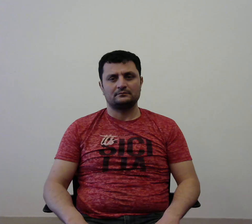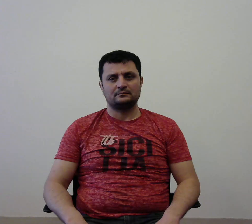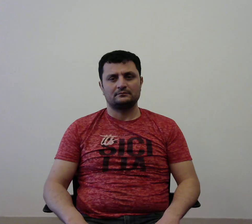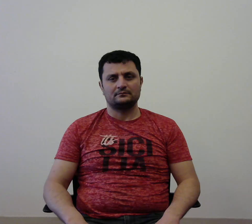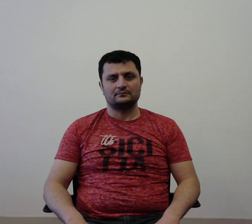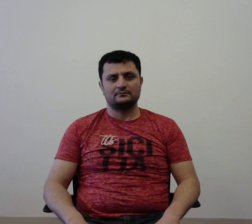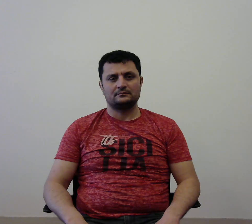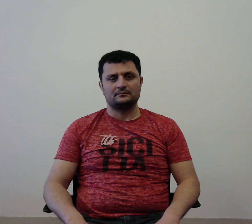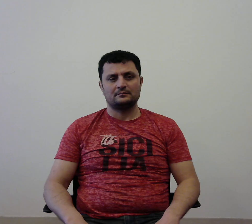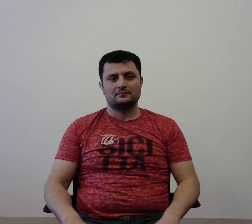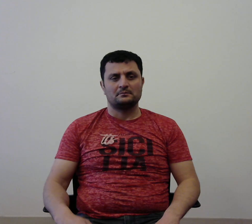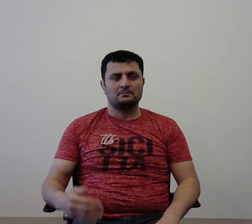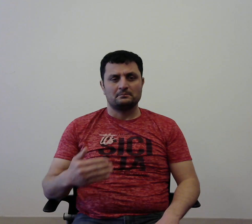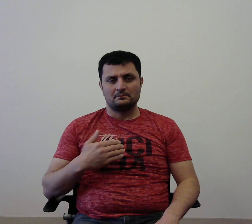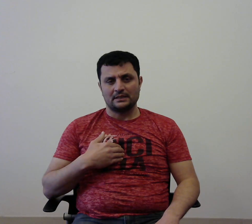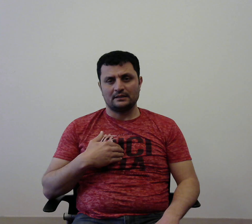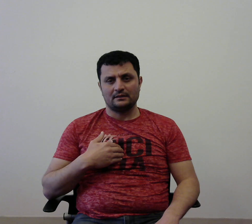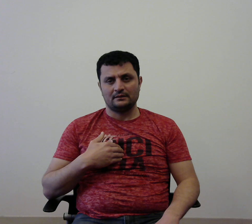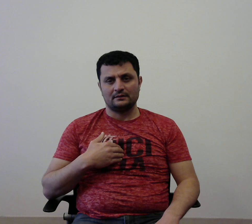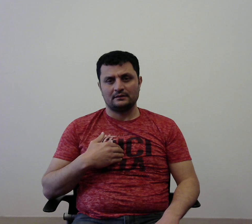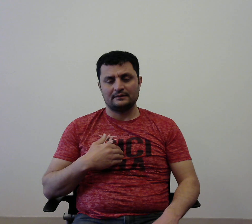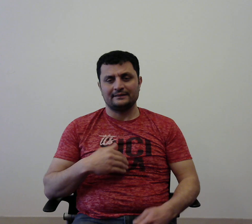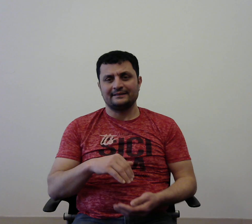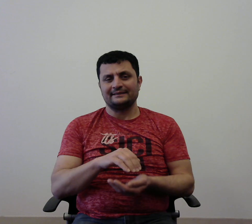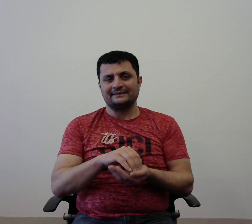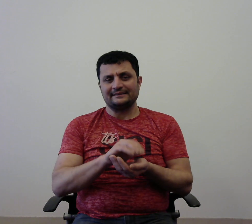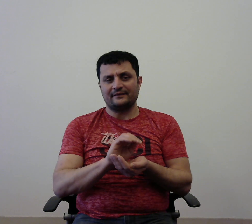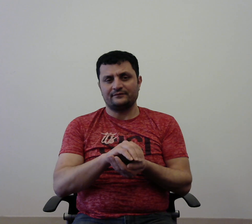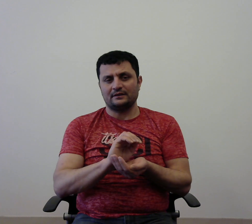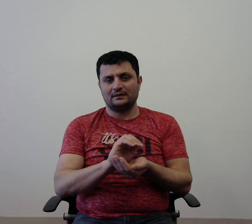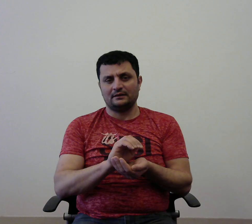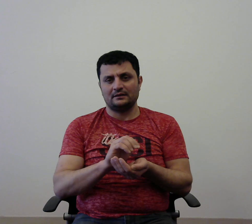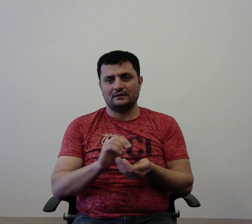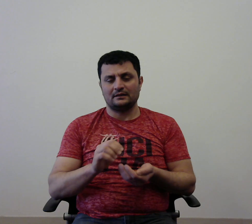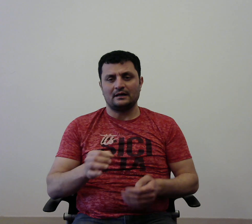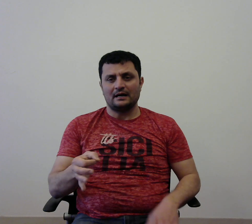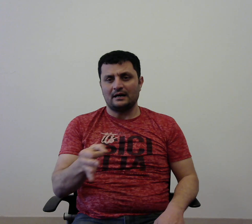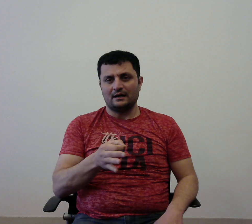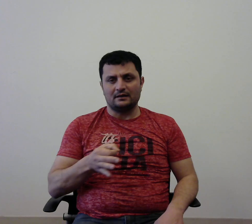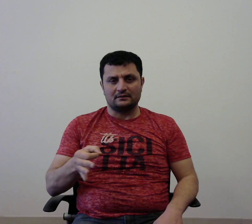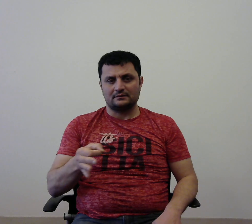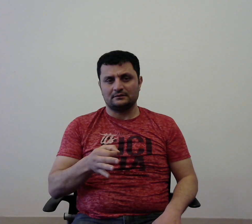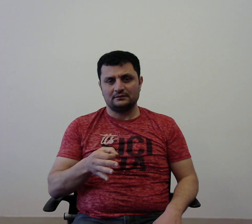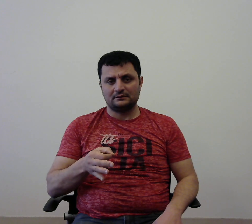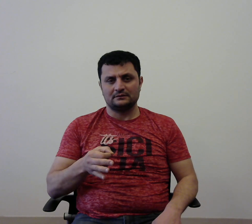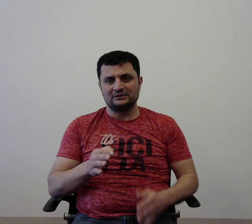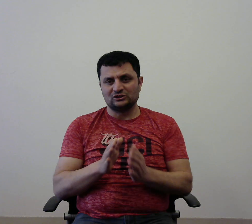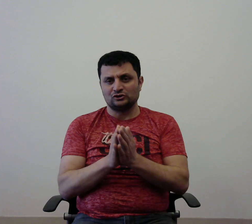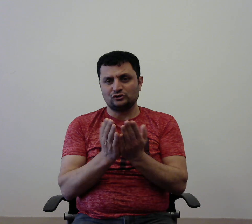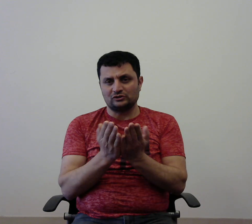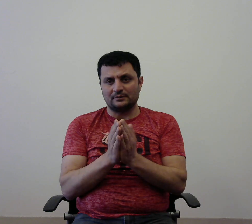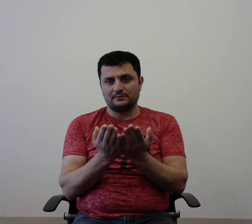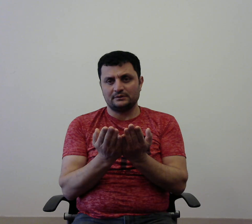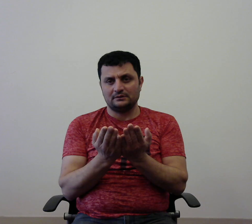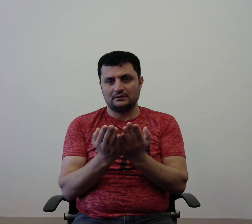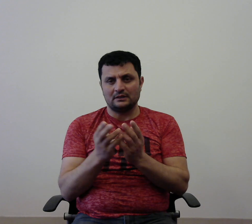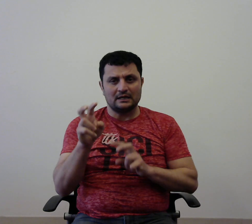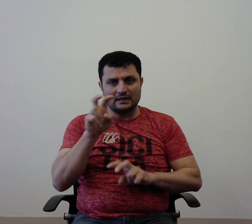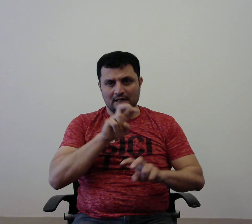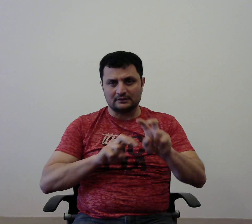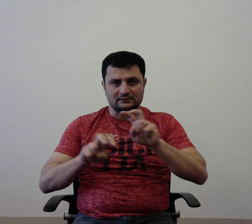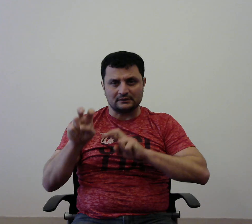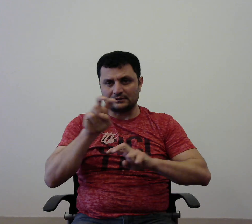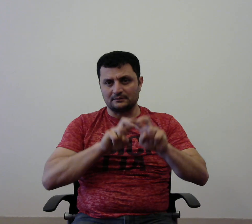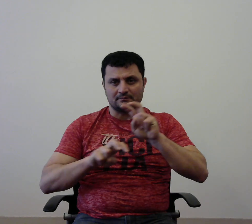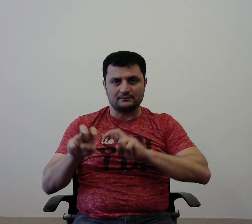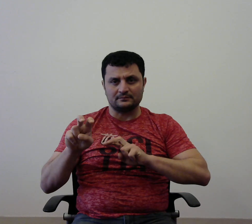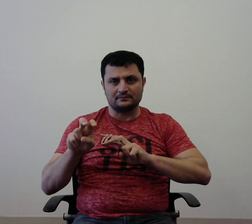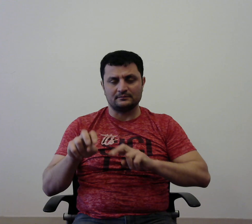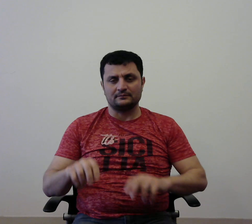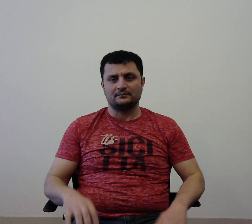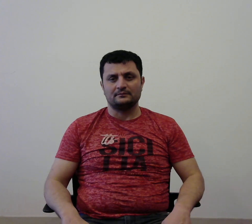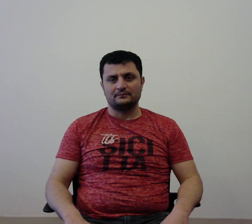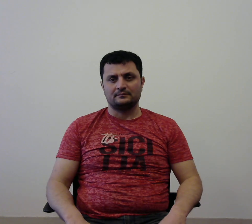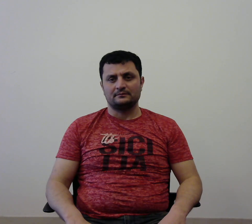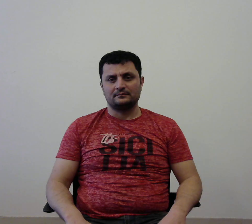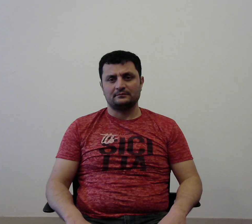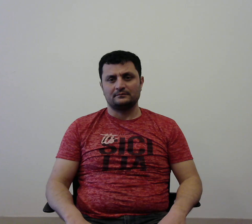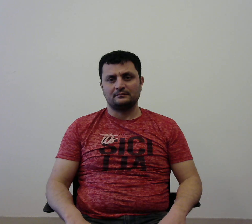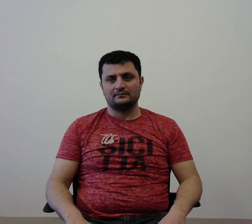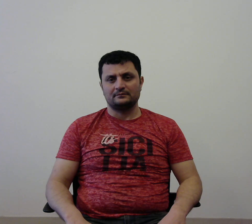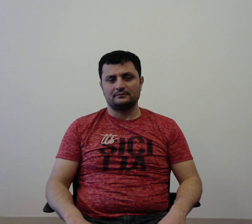Mən "Dəfinələr Adası" kitabını axtarıram